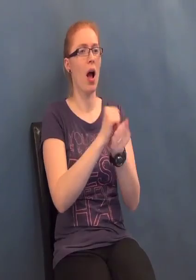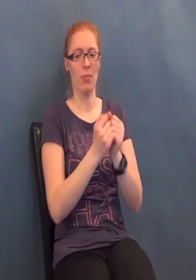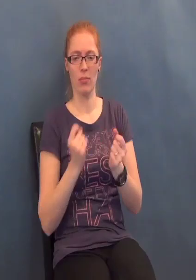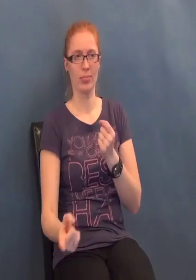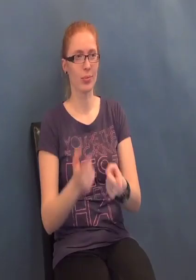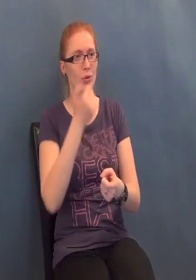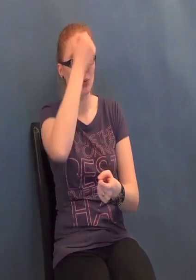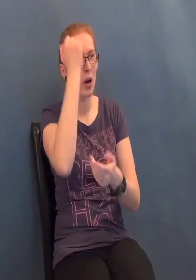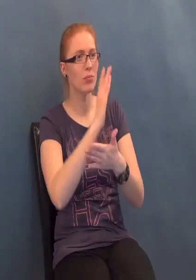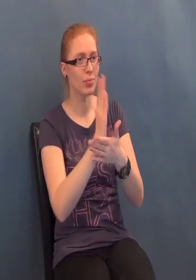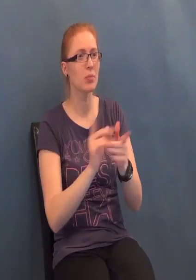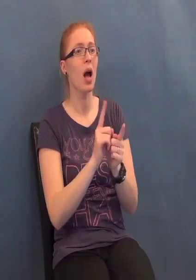Albo wyrzucone są porozbijane butelki.